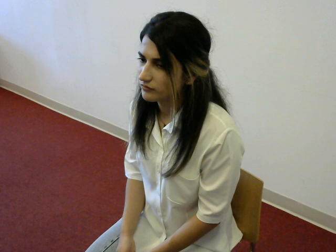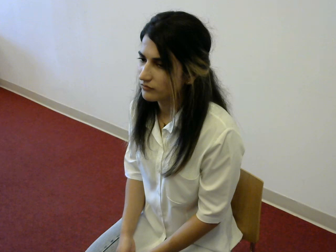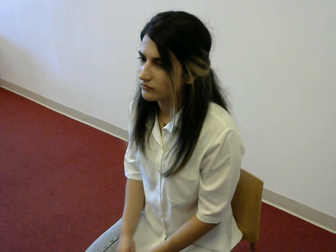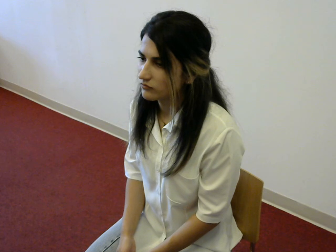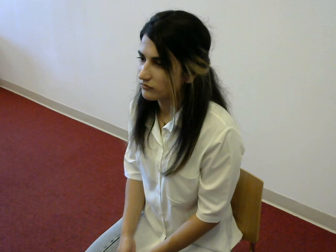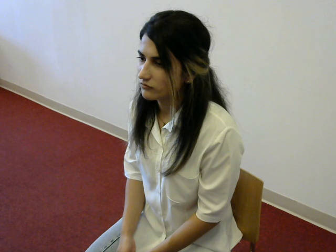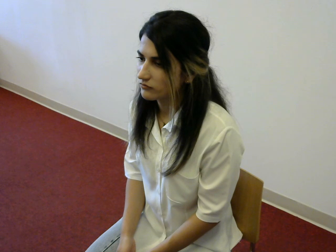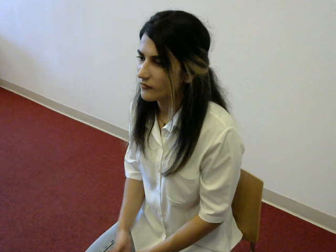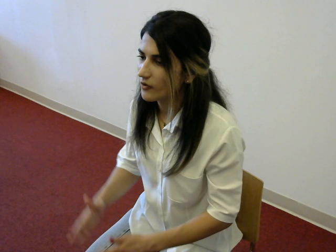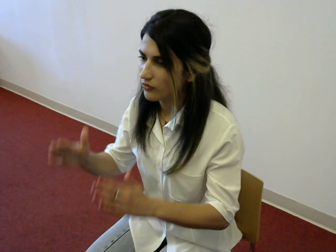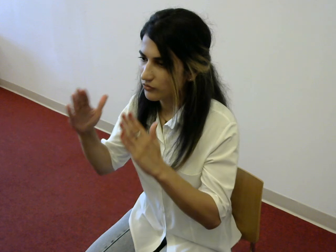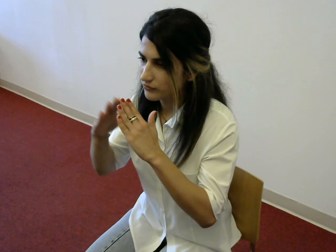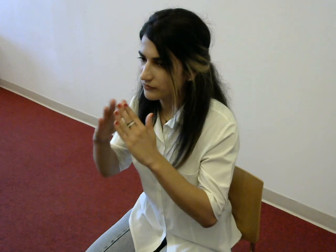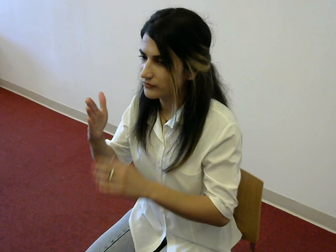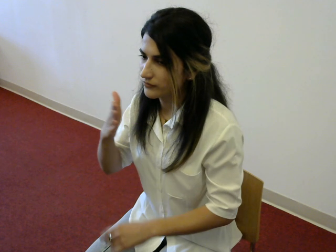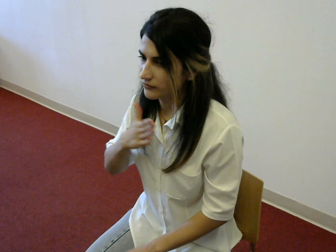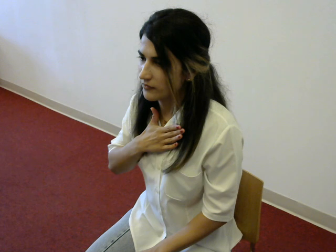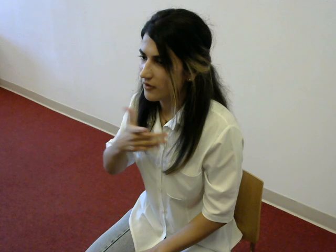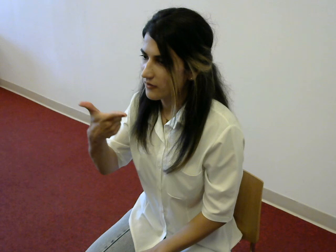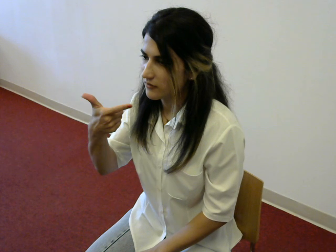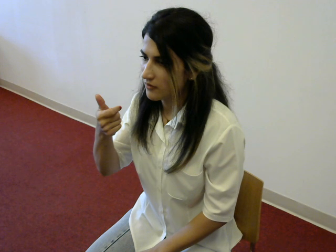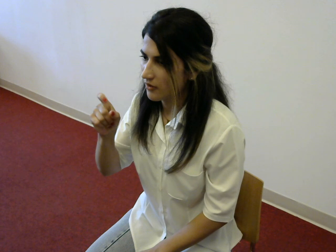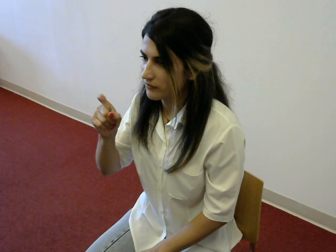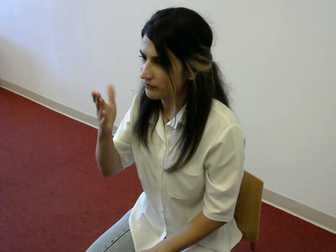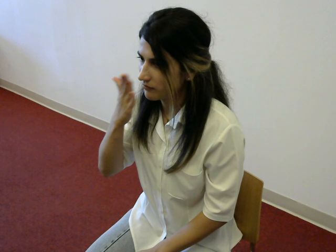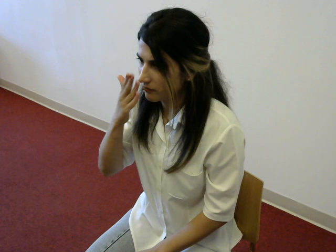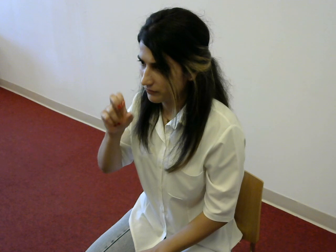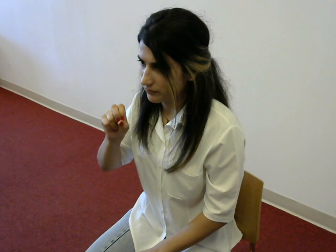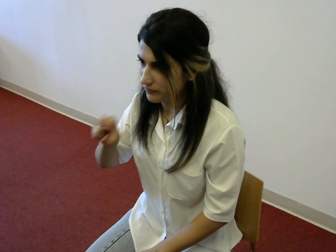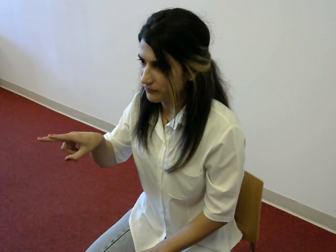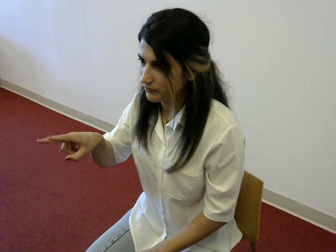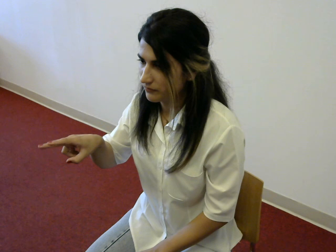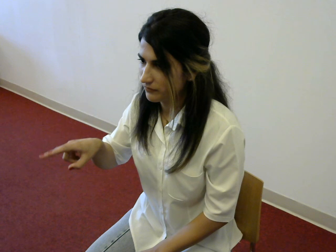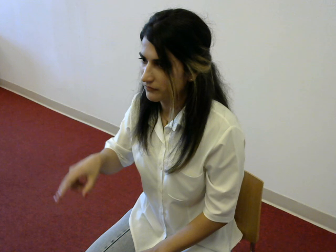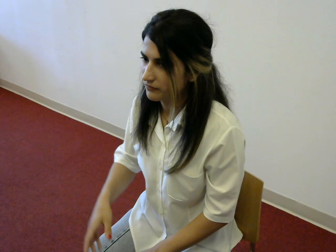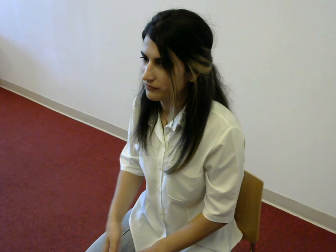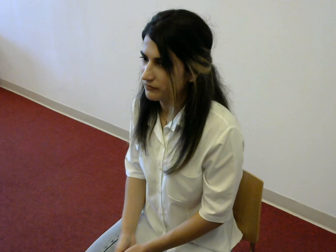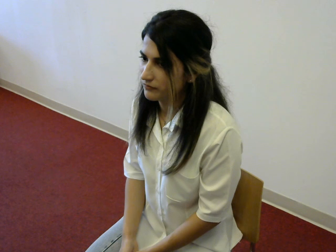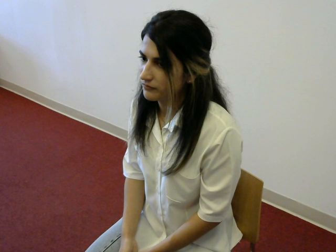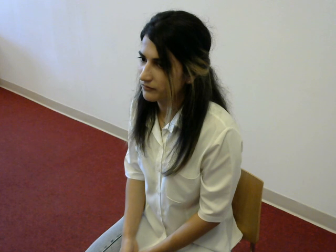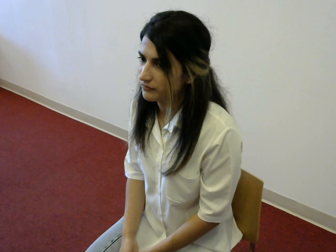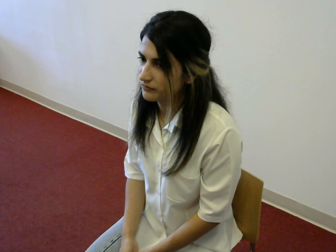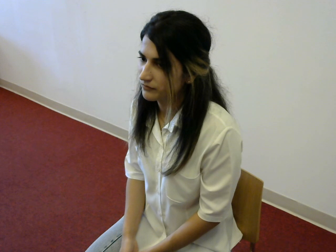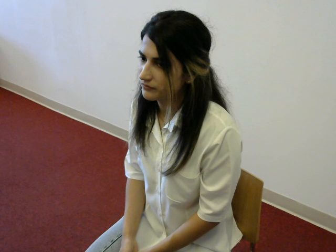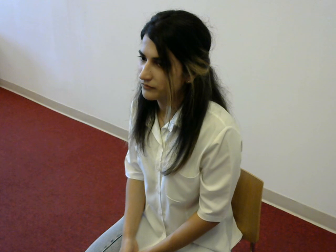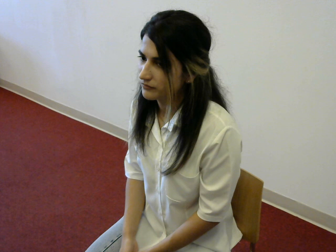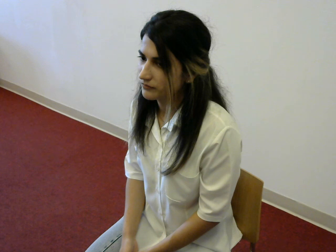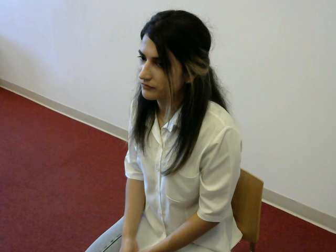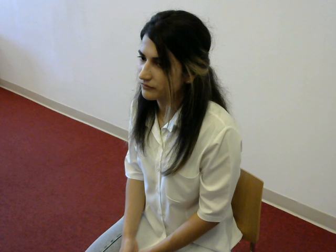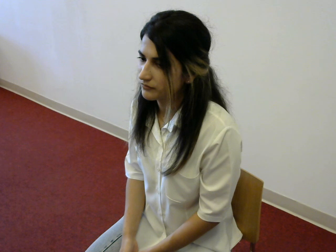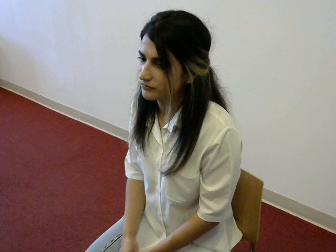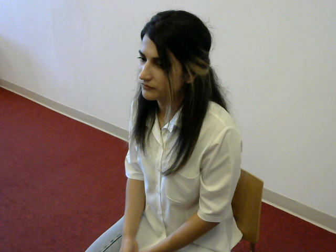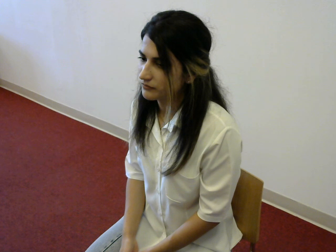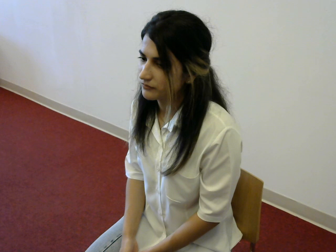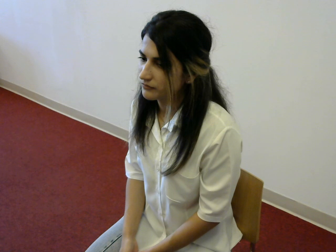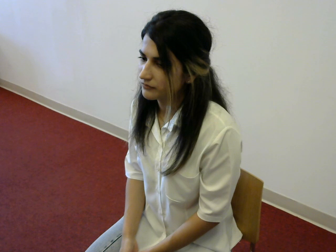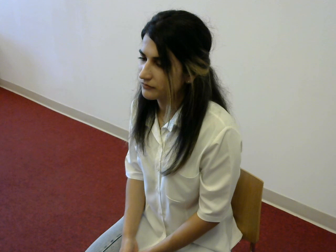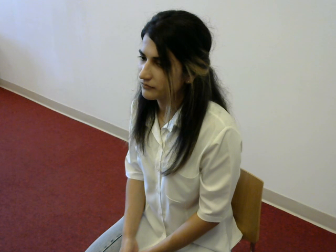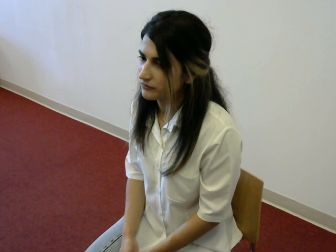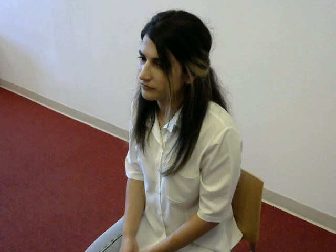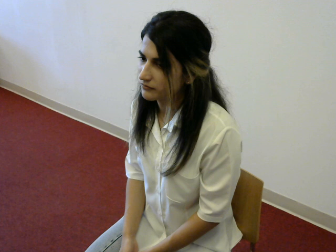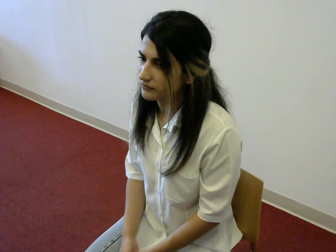Bizim evdən qaz iyi gəlir